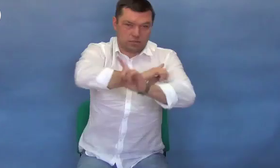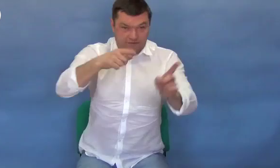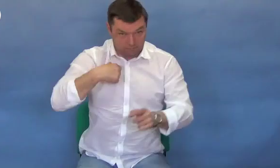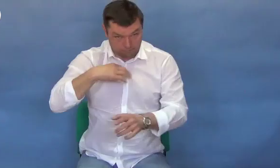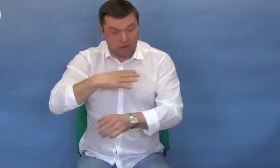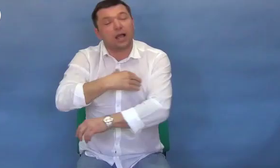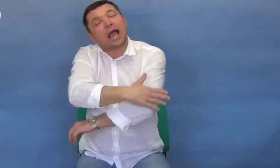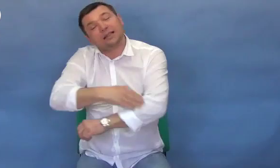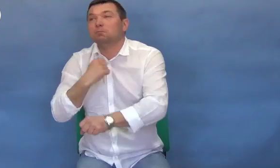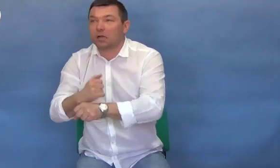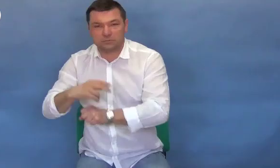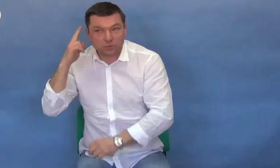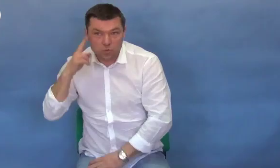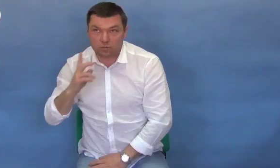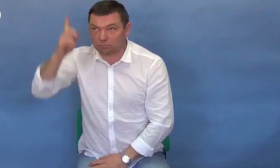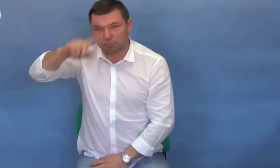Pracowałem za granicą i tam Głuchym nie wolno pracować na wysokościach.